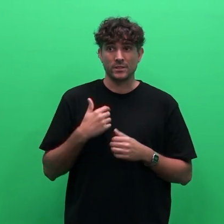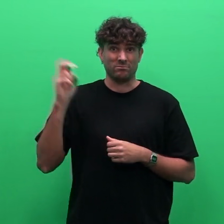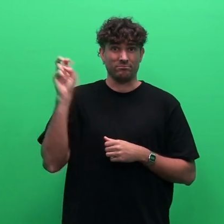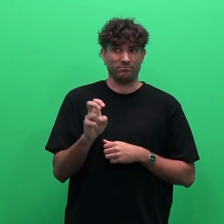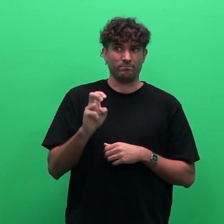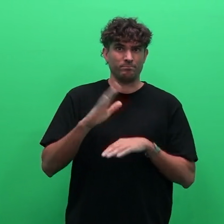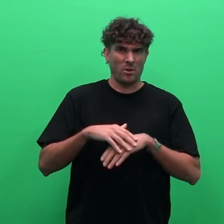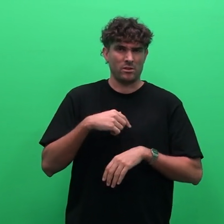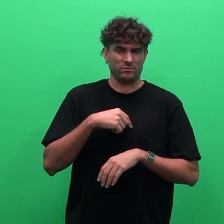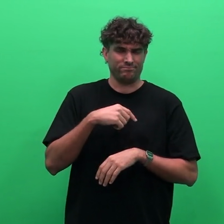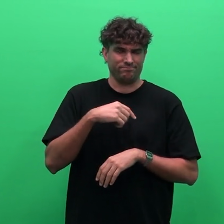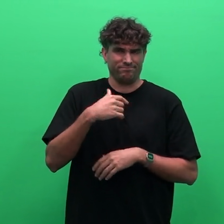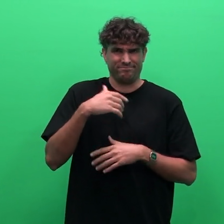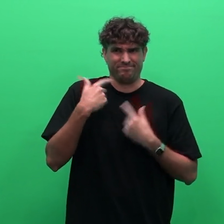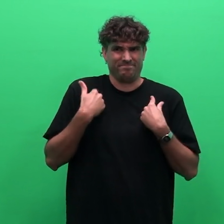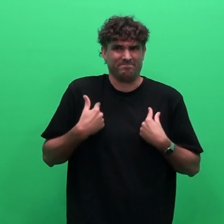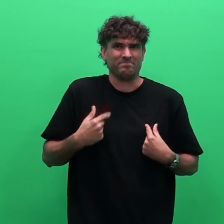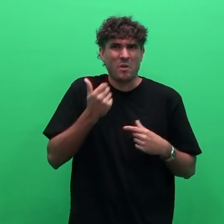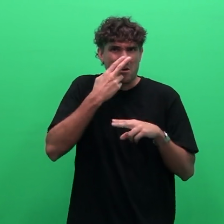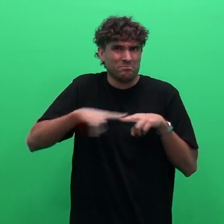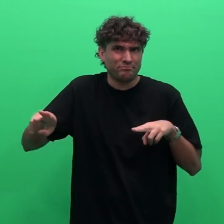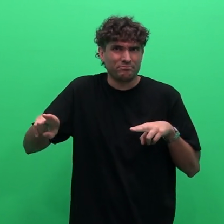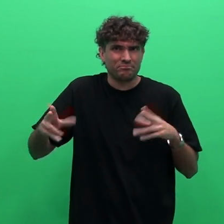Vinc perquè em sento estrany.